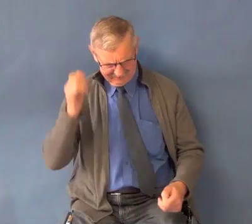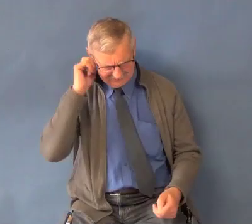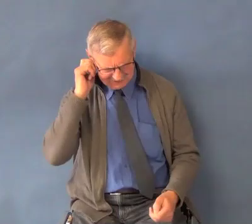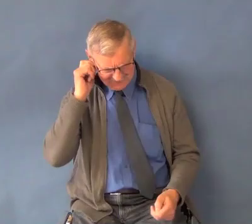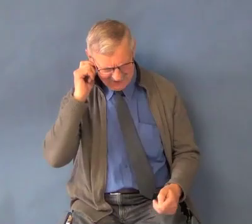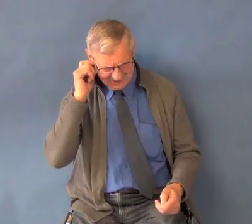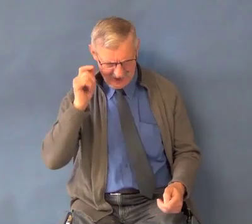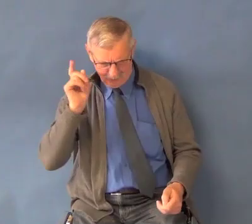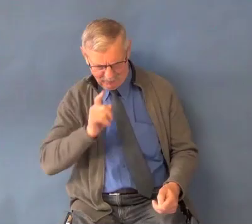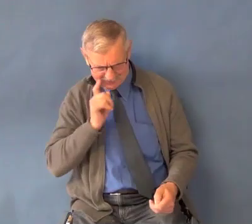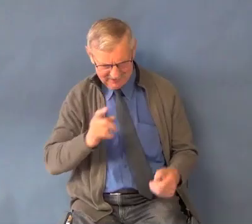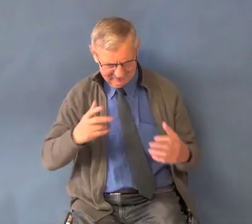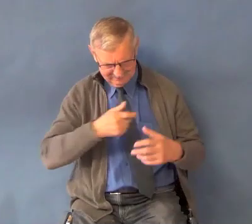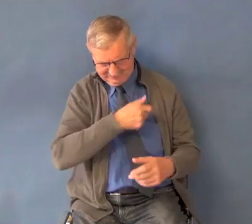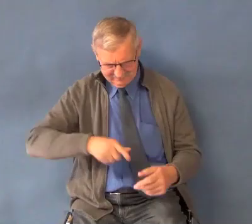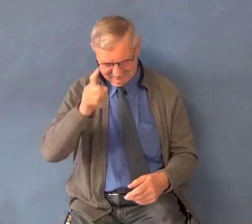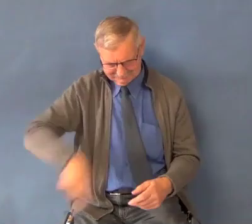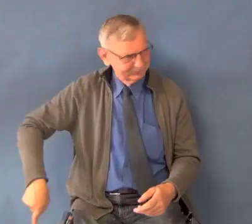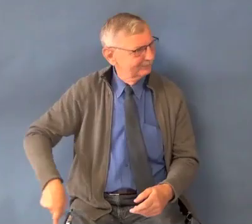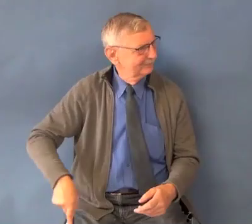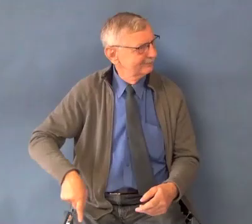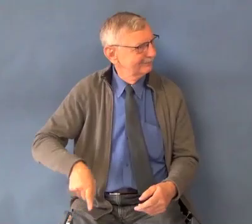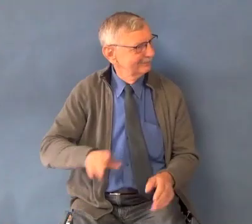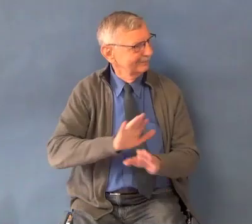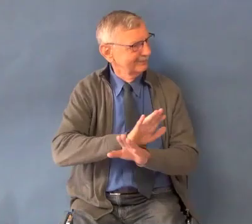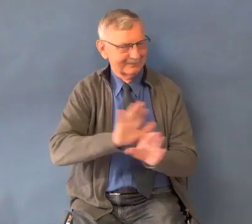Dziewczyna, chłopak, strój i to jest przekreślone.